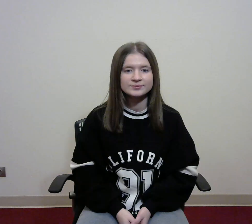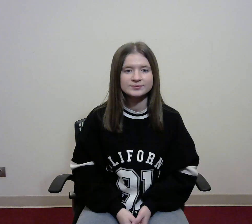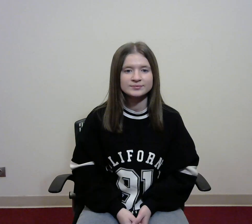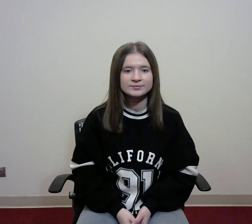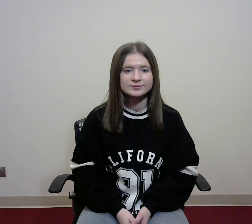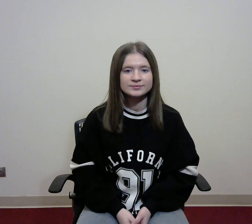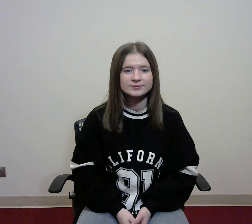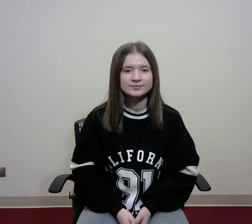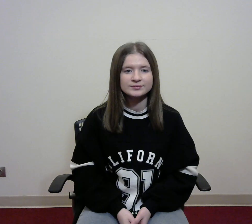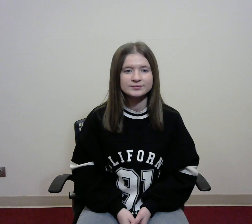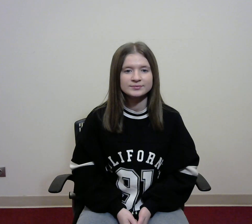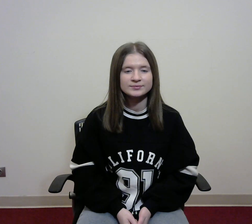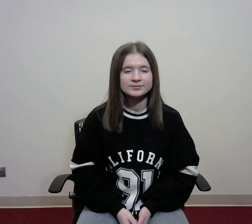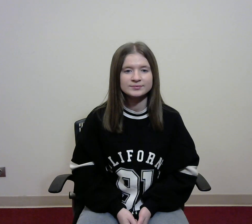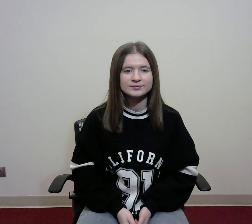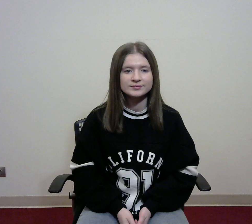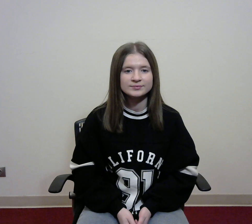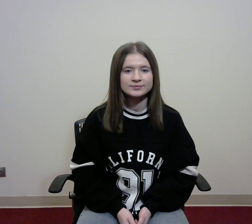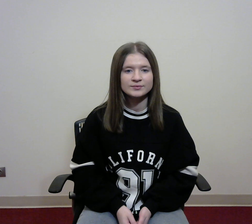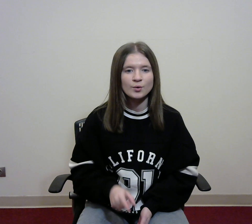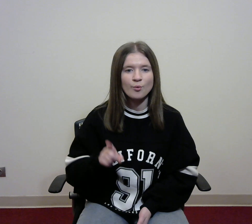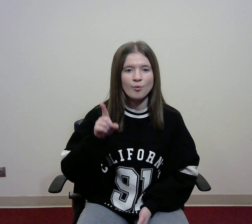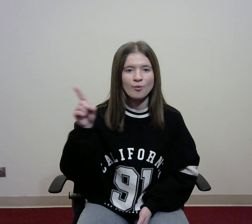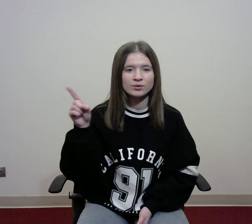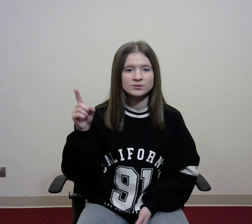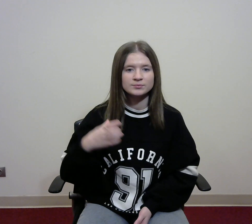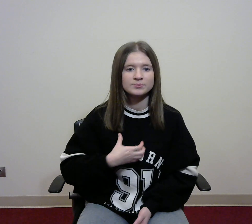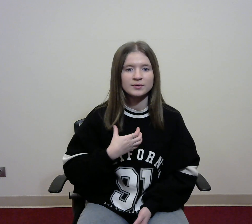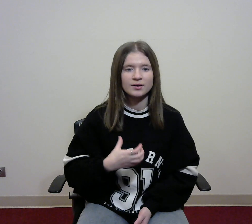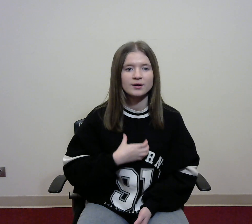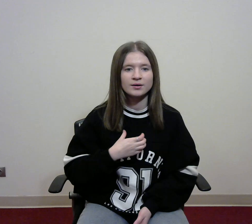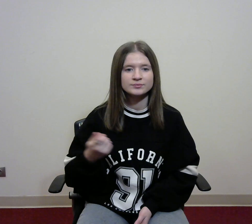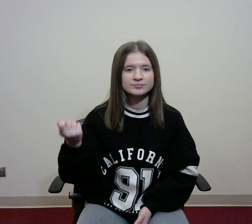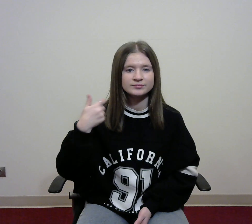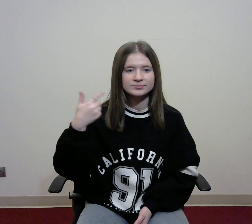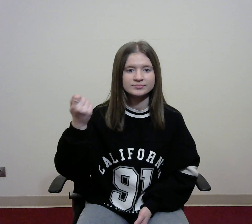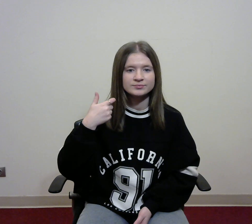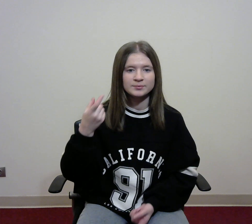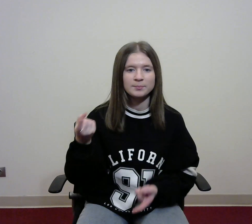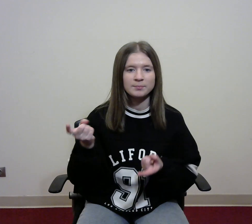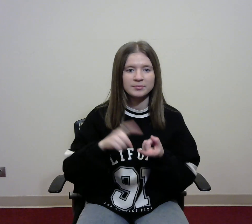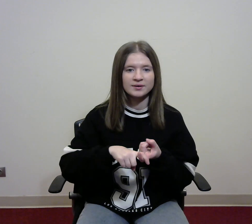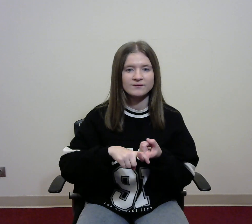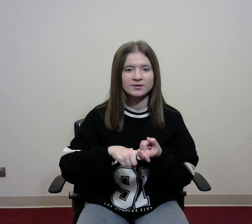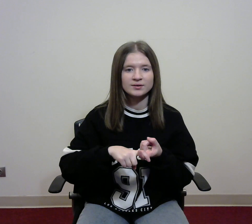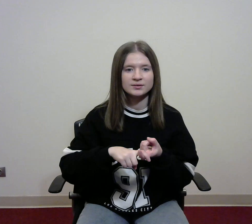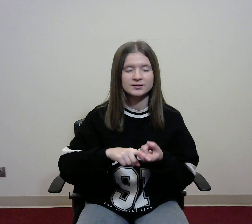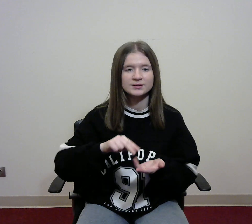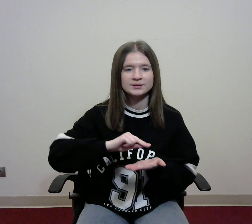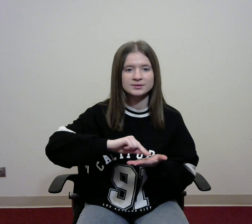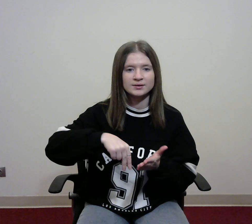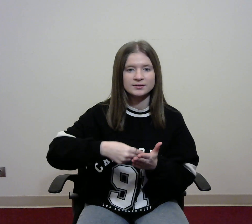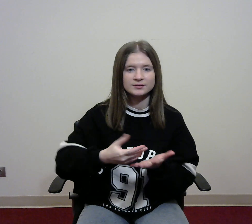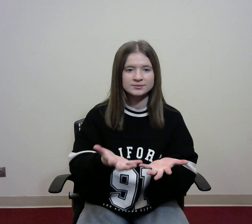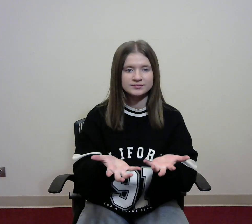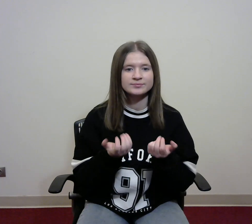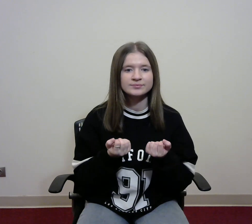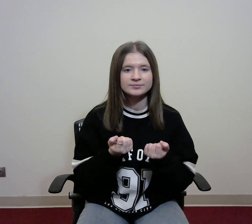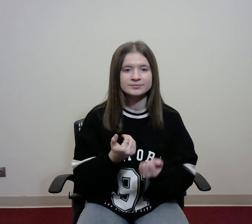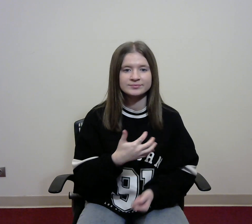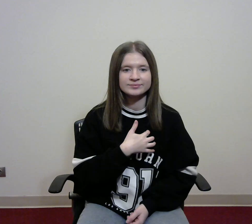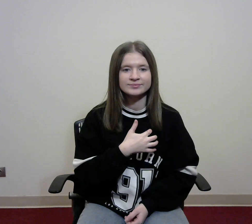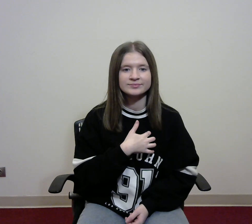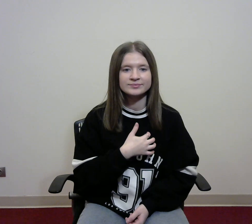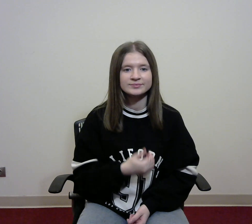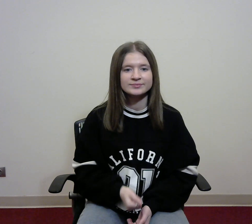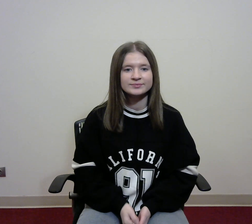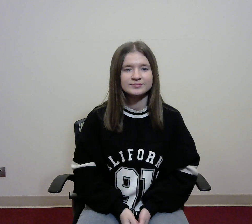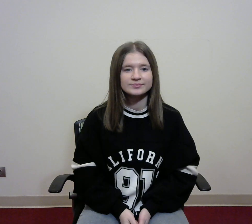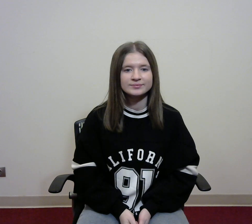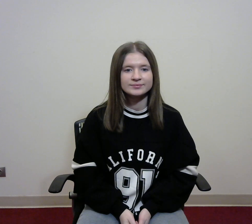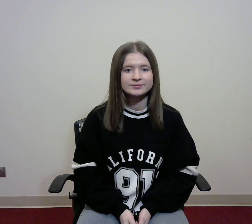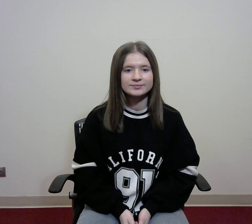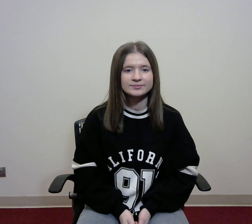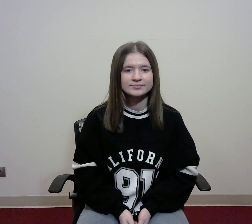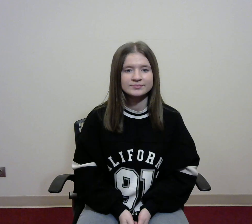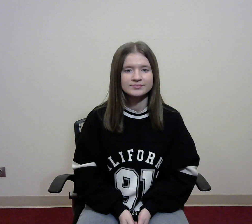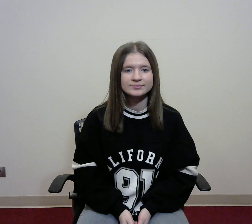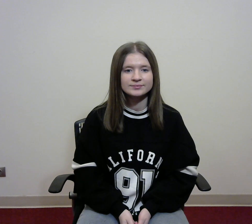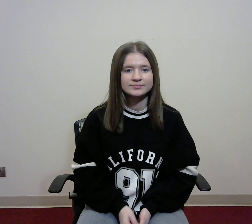O sosial müavinət ilə bağlı arayış almaq istəyir